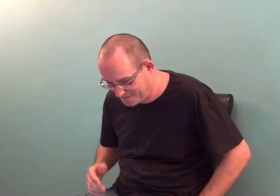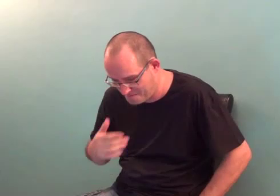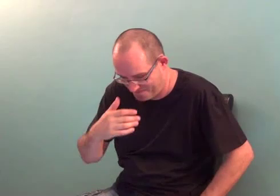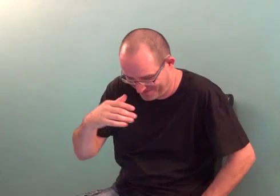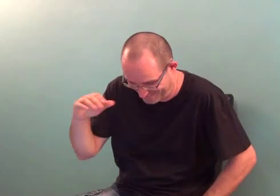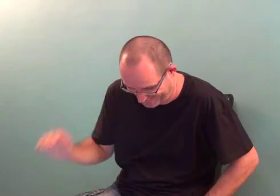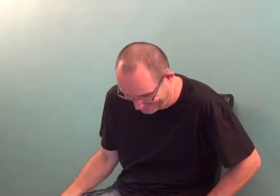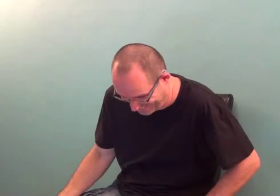Ja...